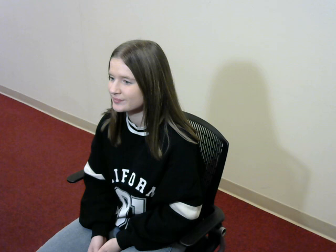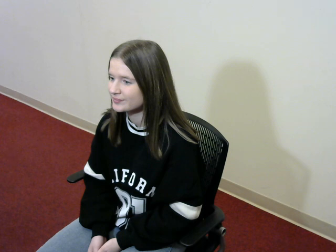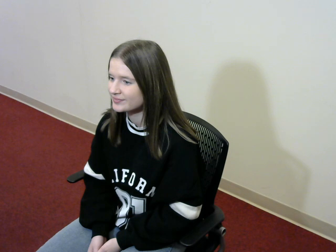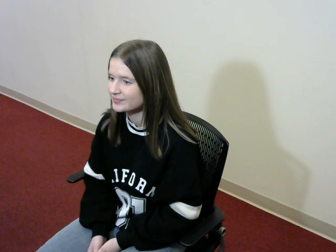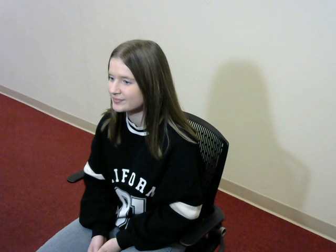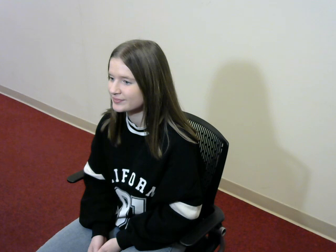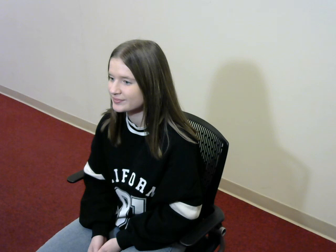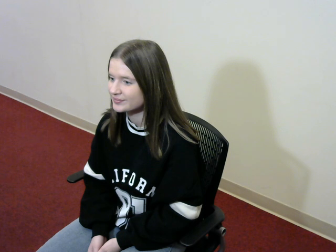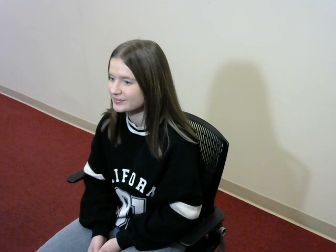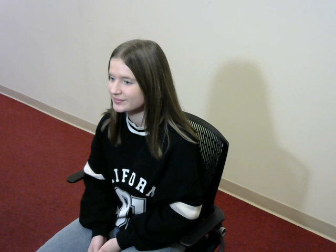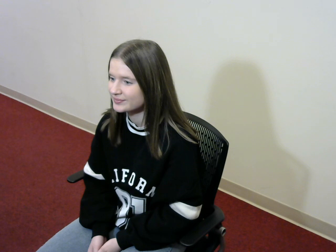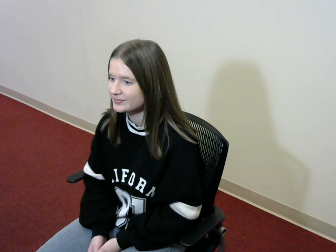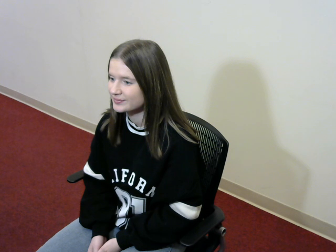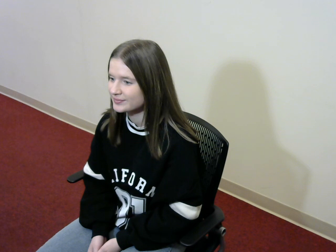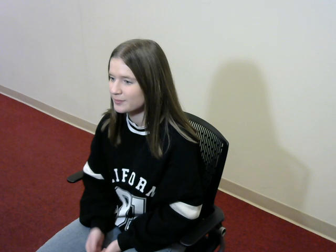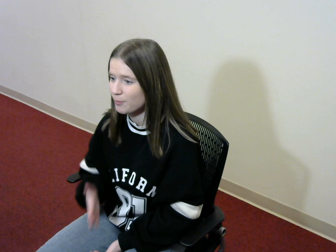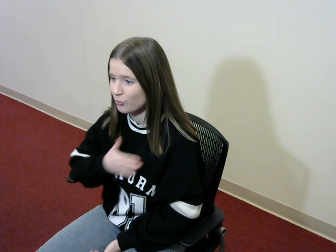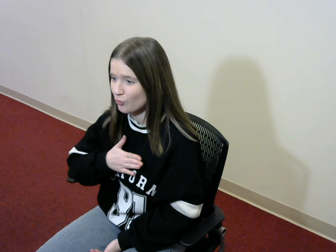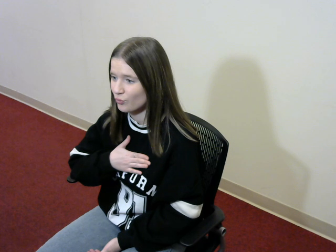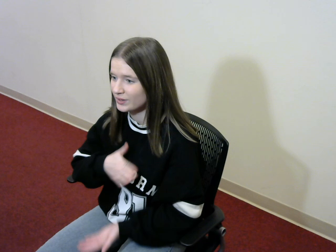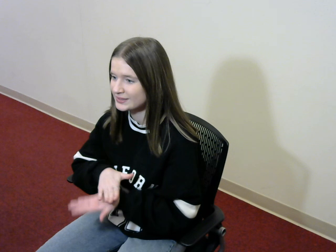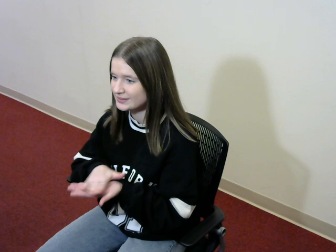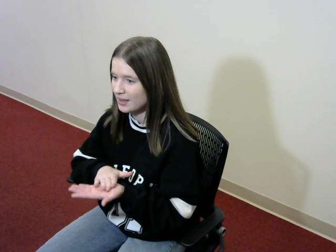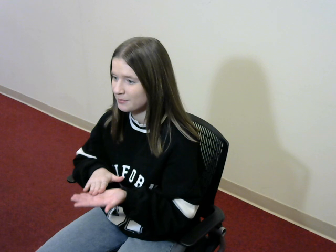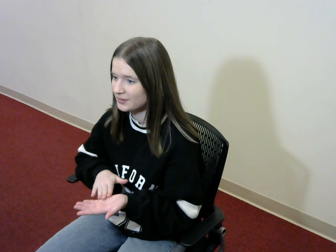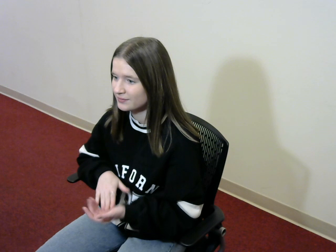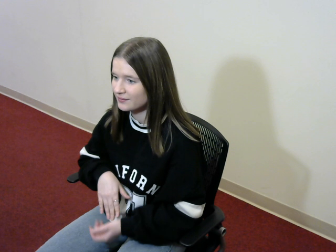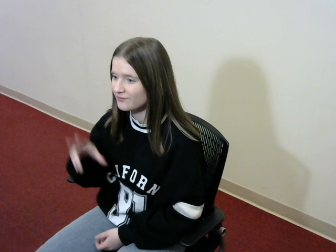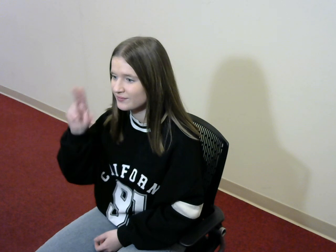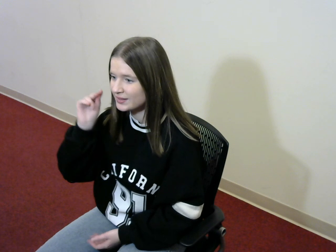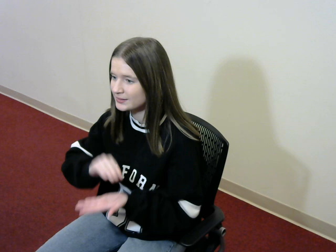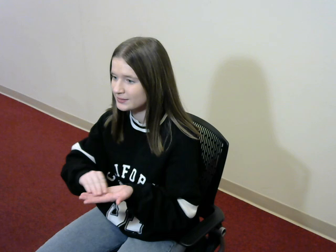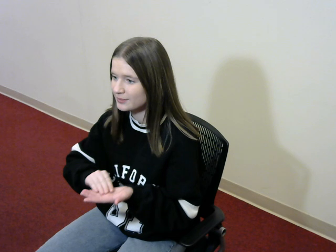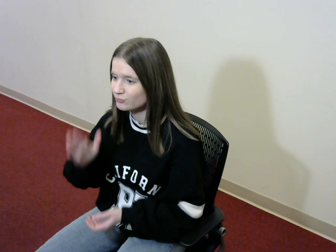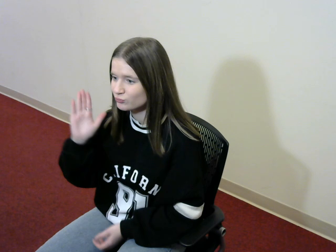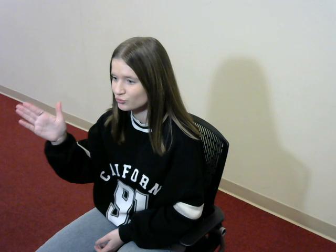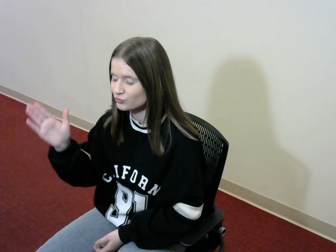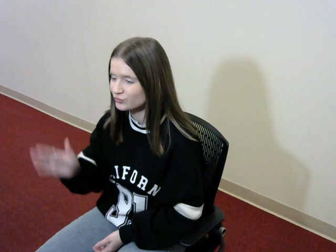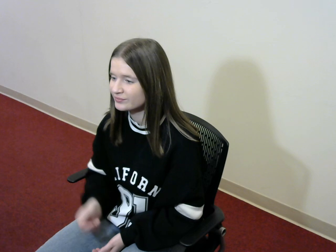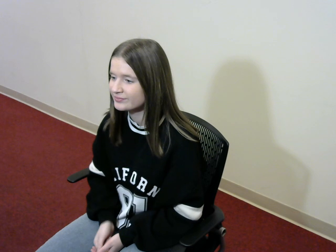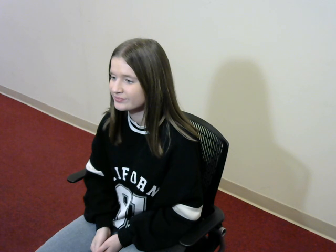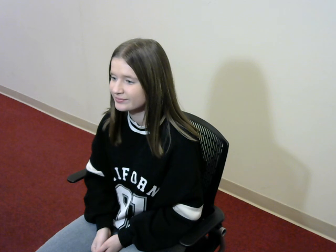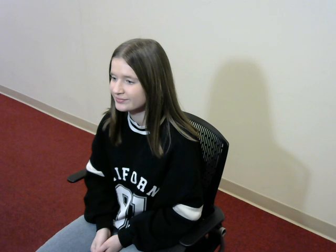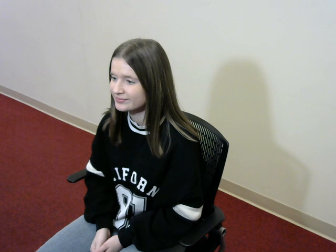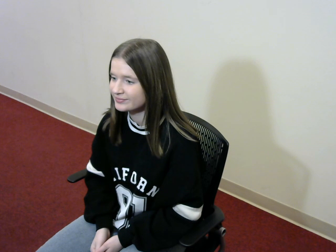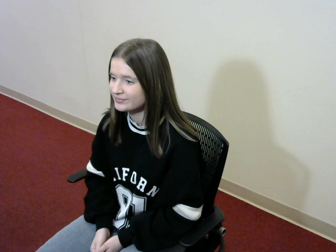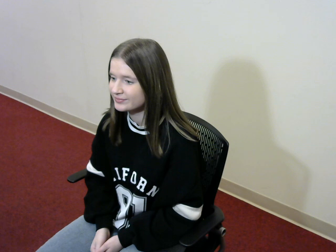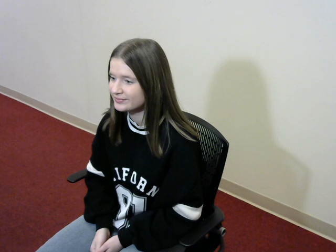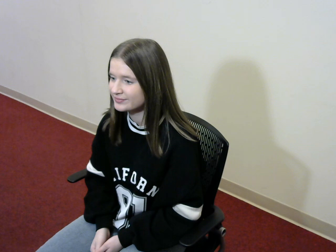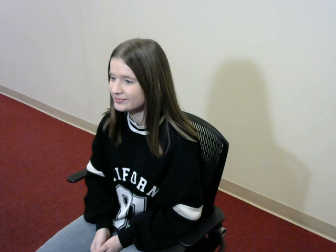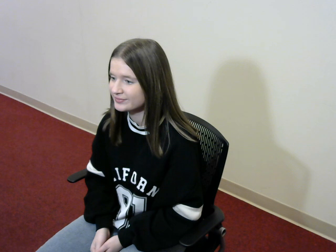Mən ərizəni nə vaxt yazmalıyam?